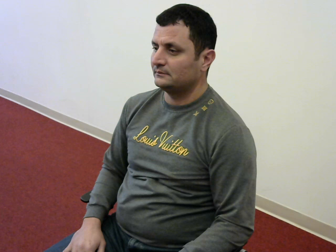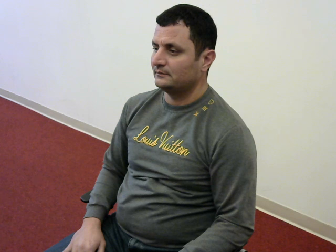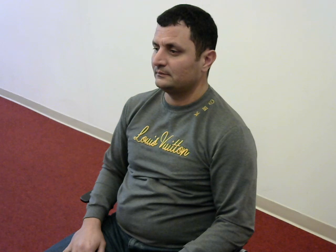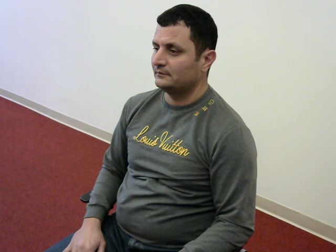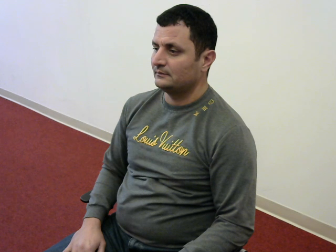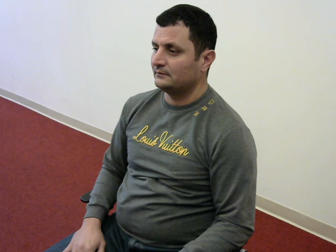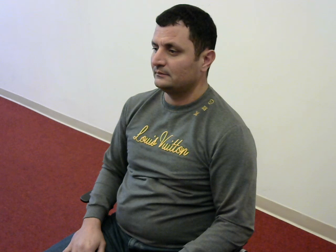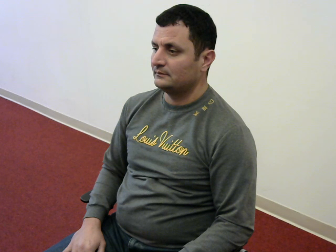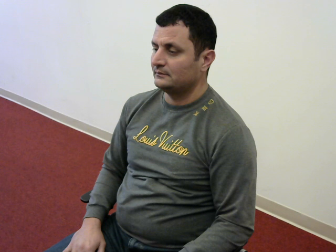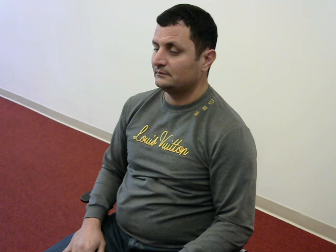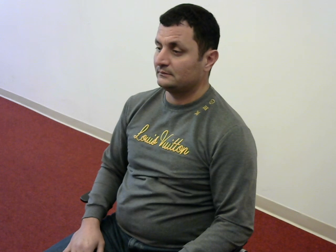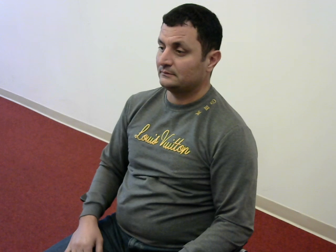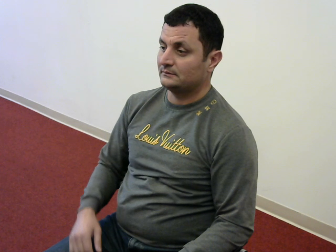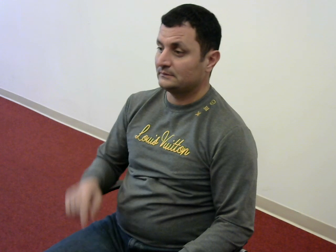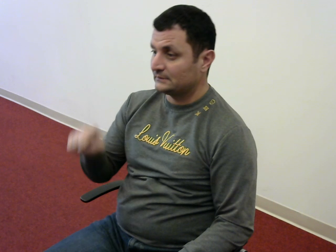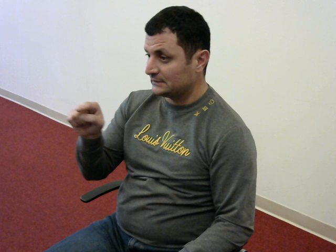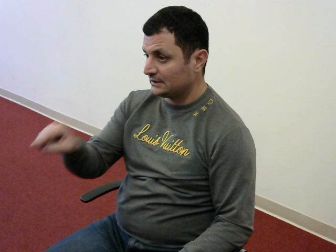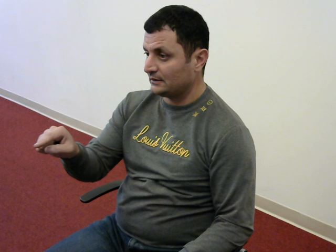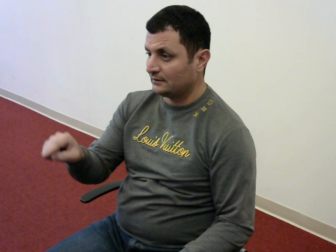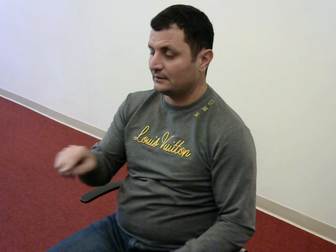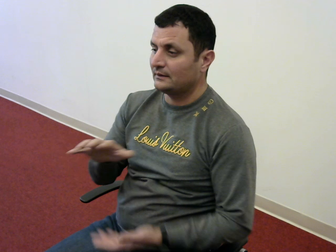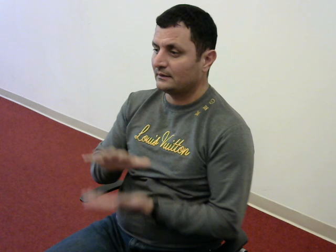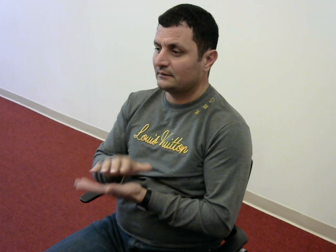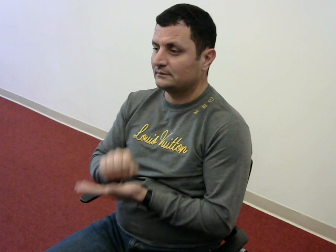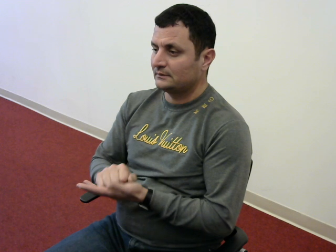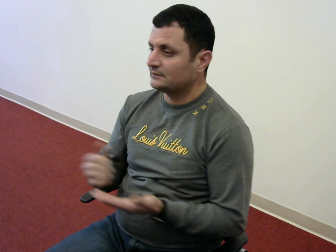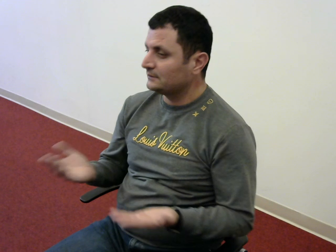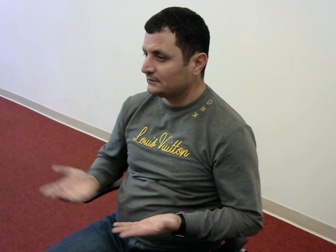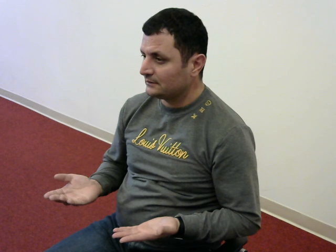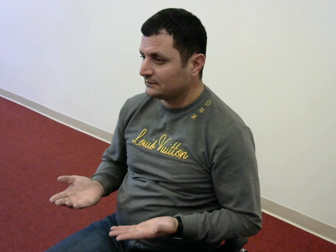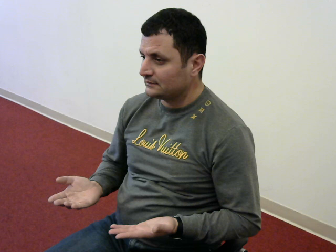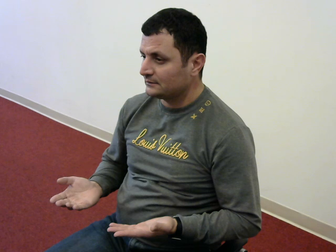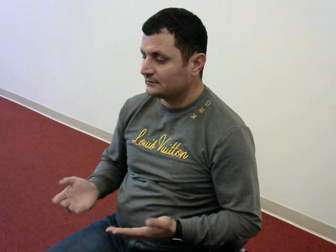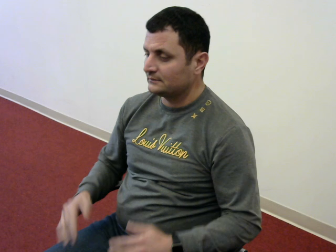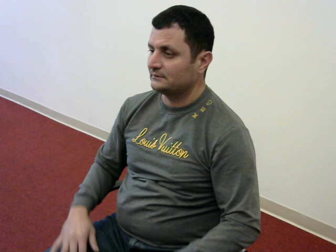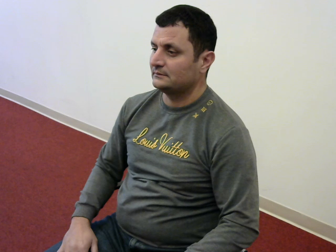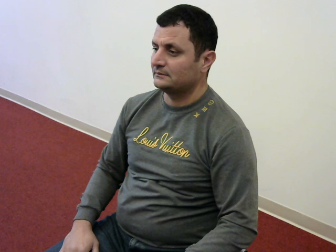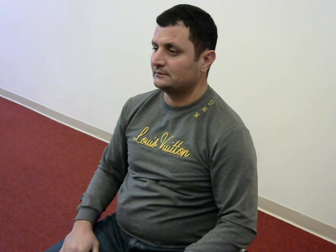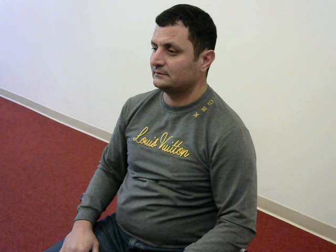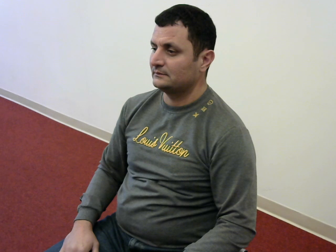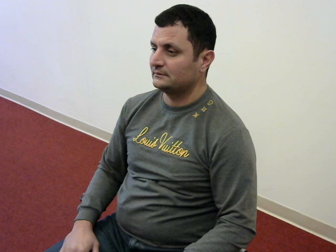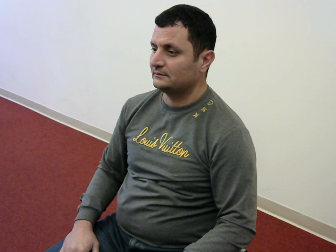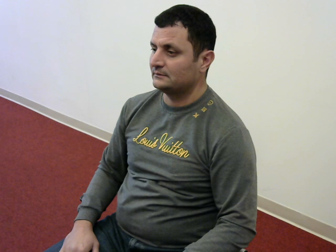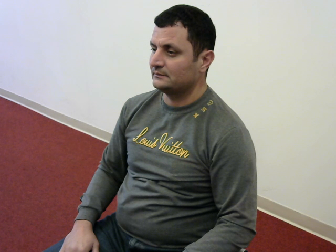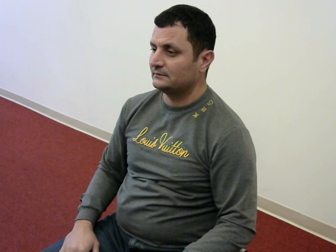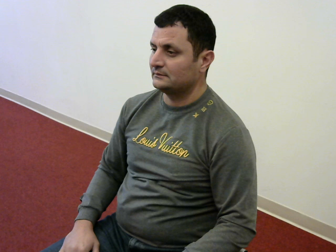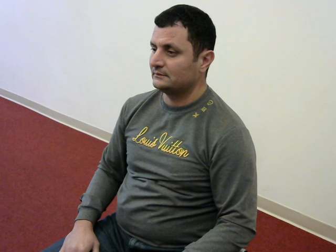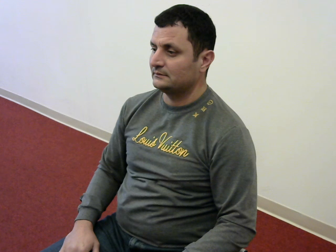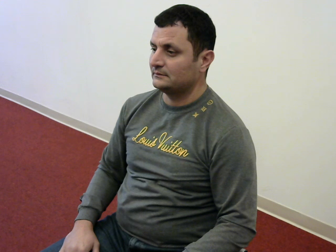Sənin ləqəbin nədir?